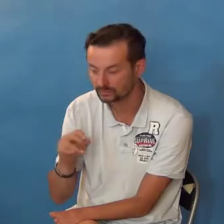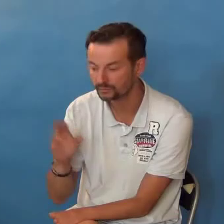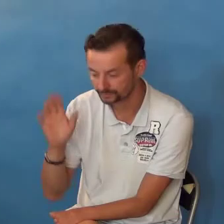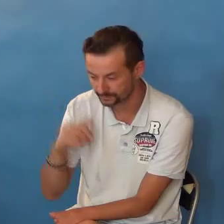Dobra.